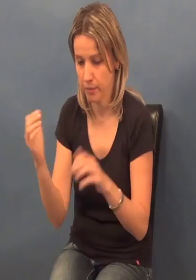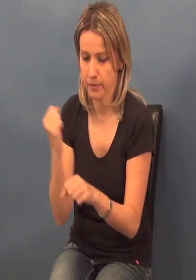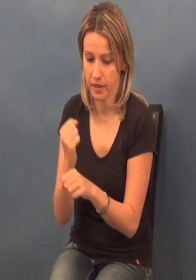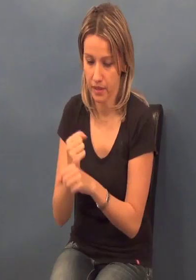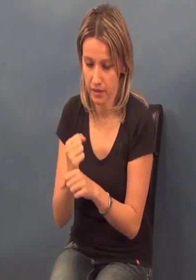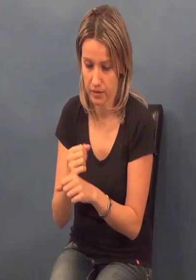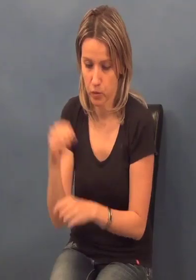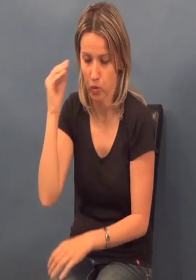Praca.